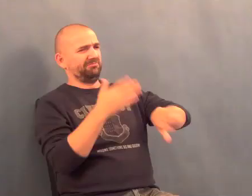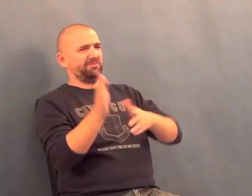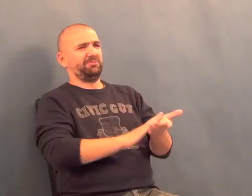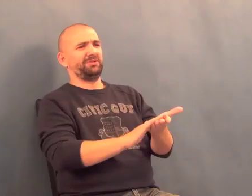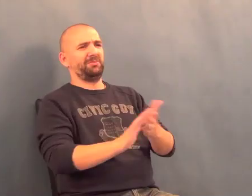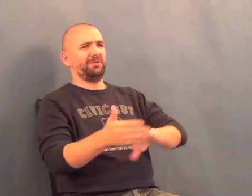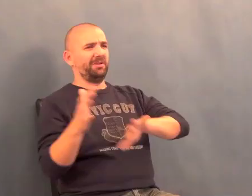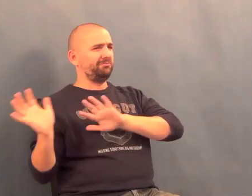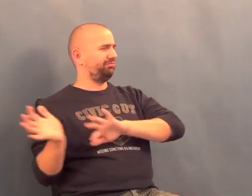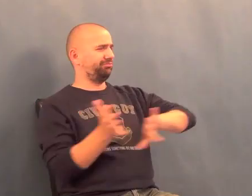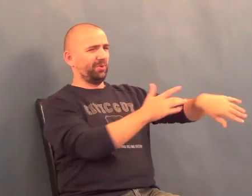"Przepraszam, trzeba ewakuować."